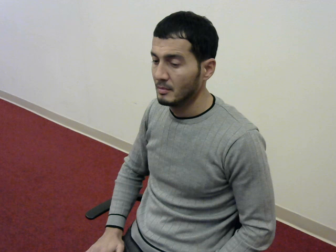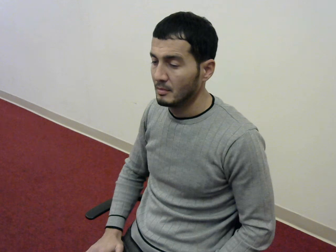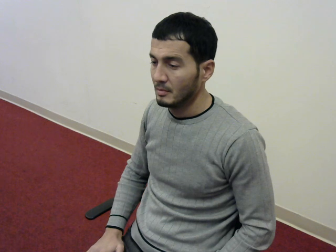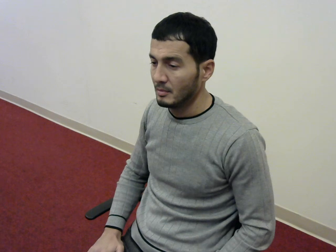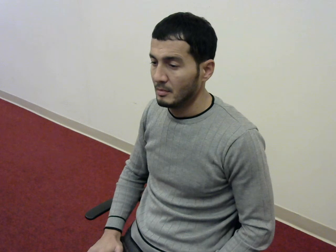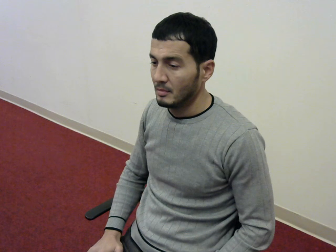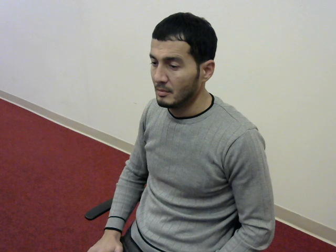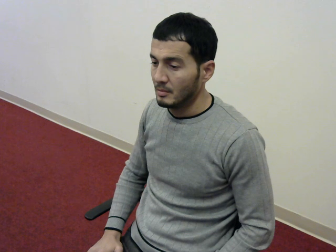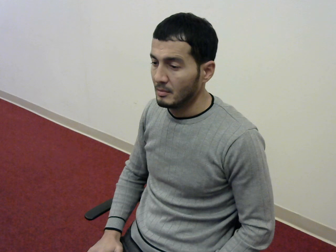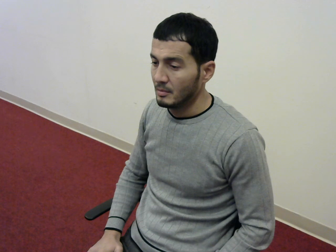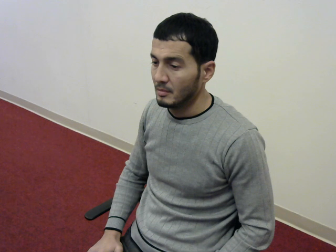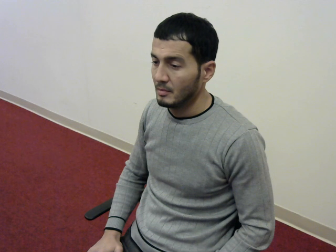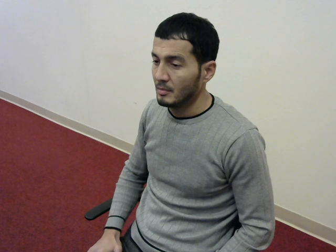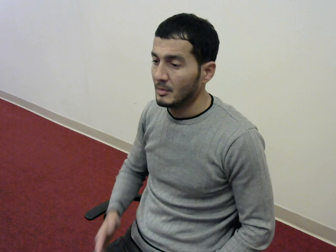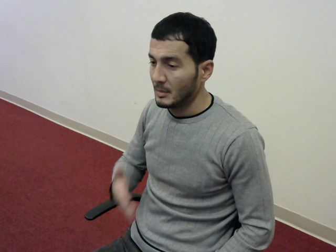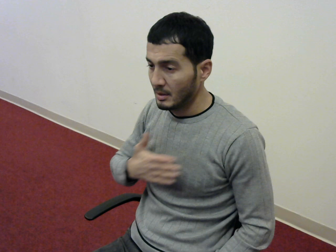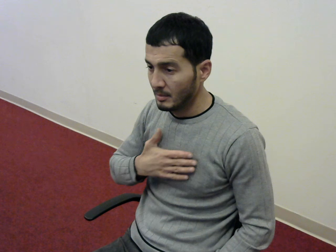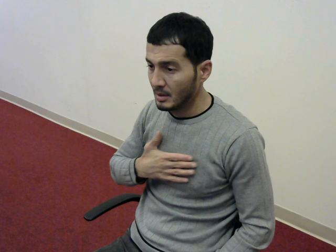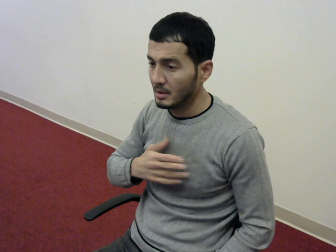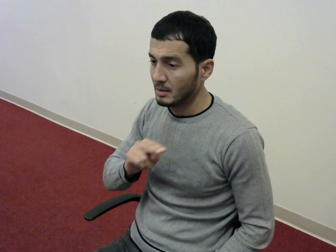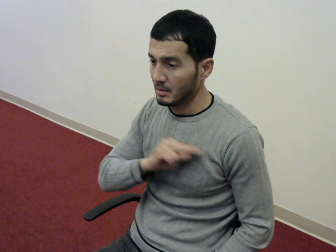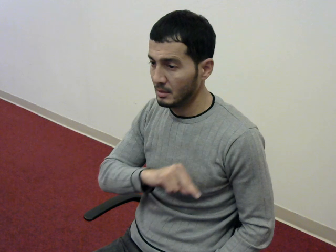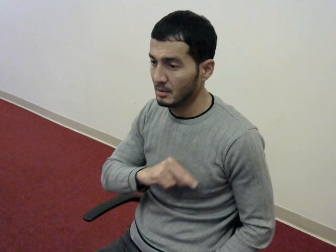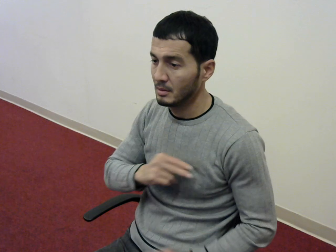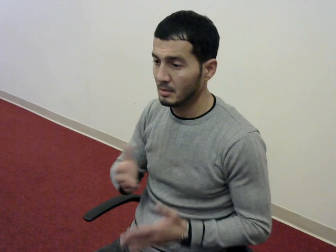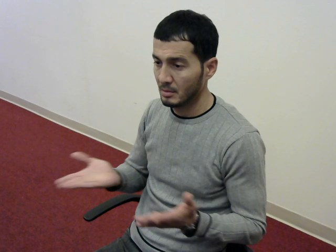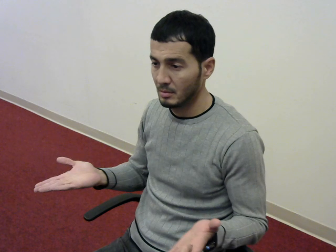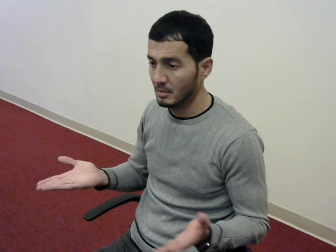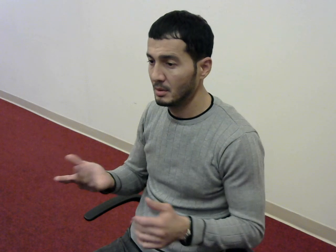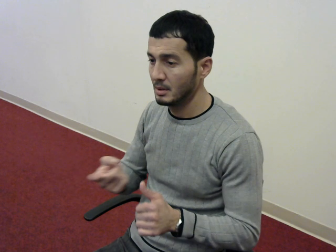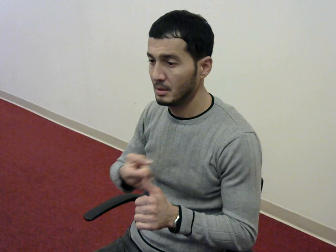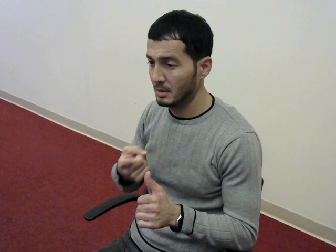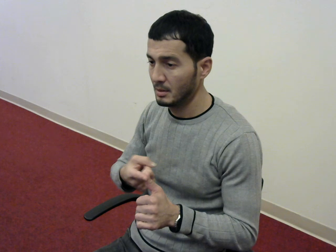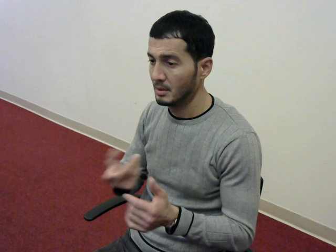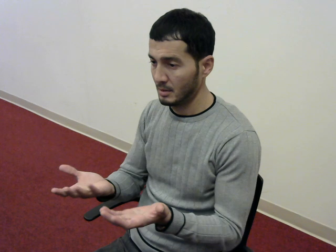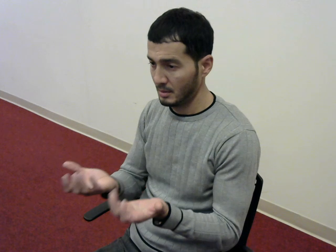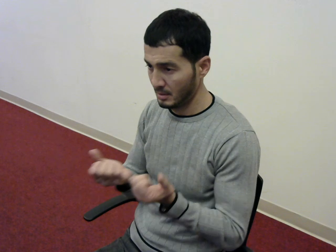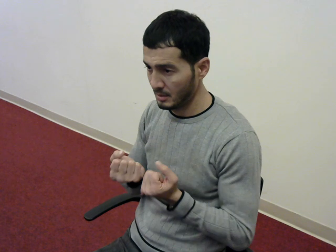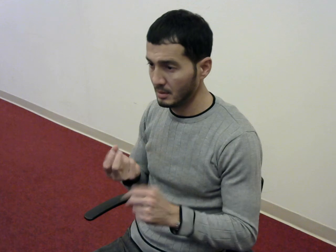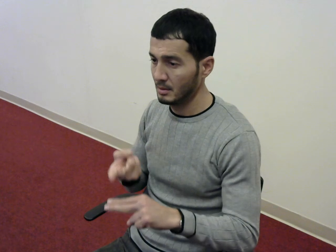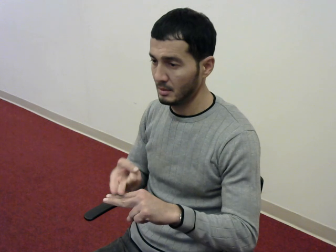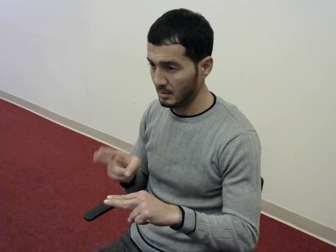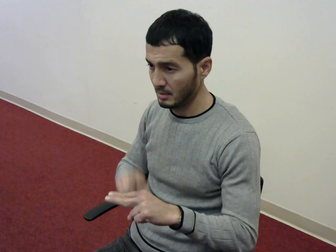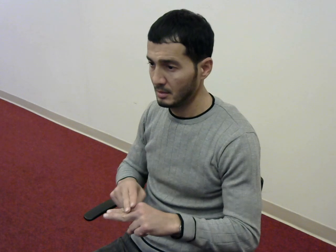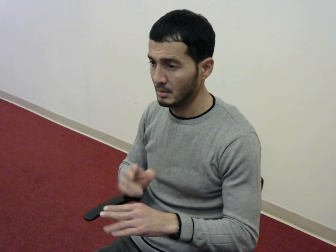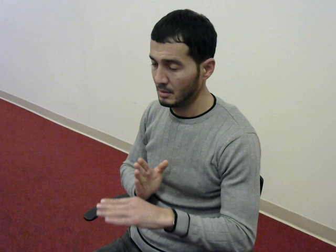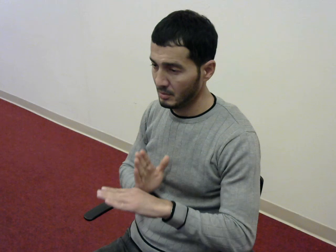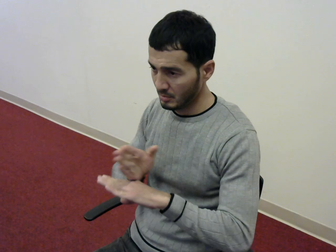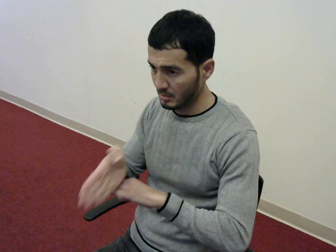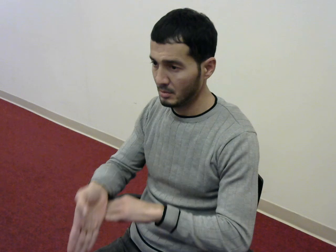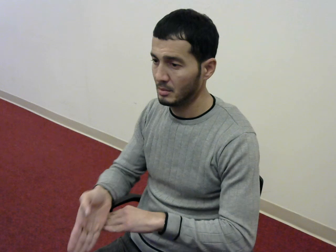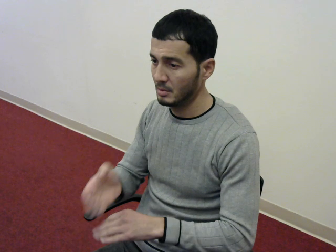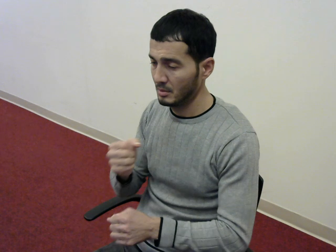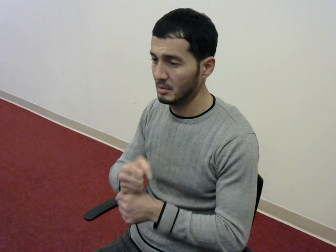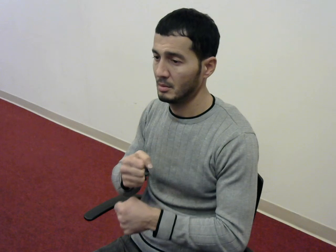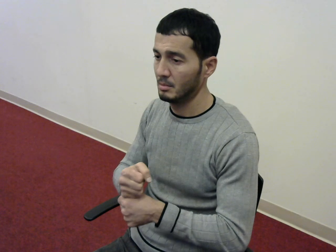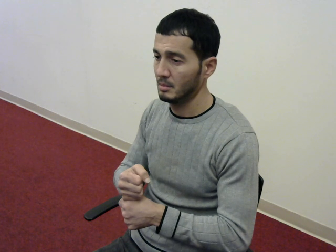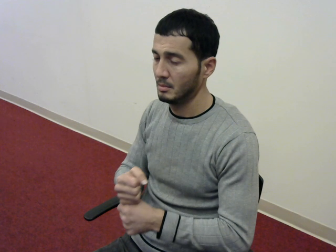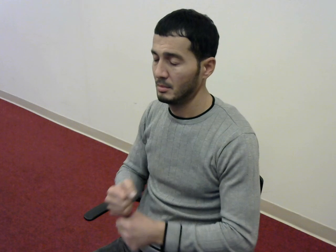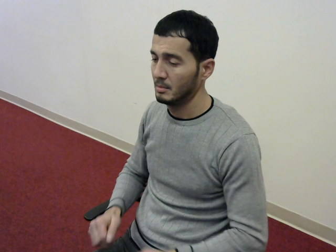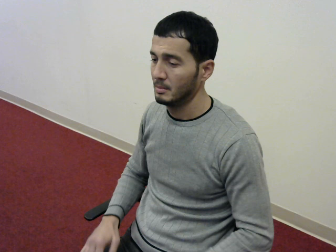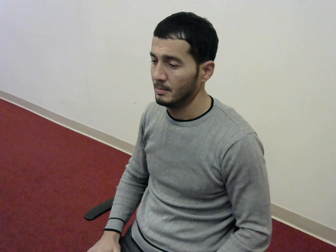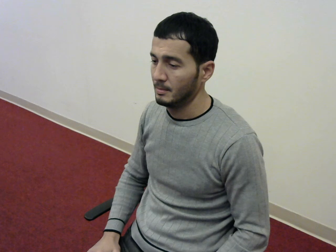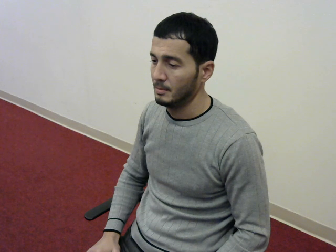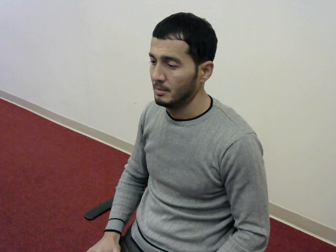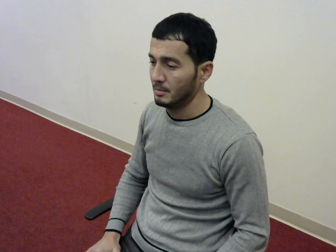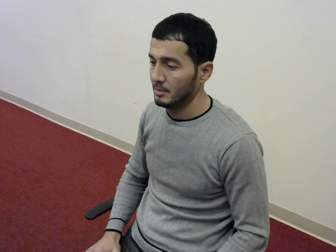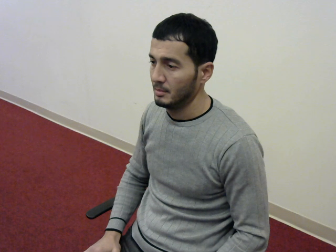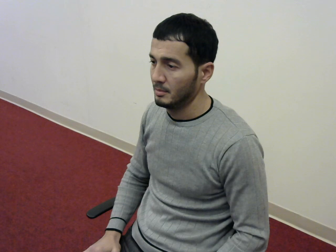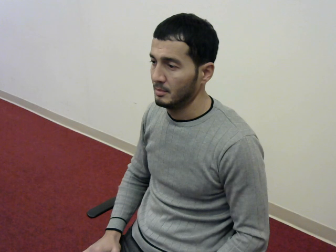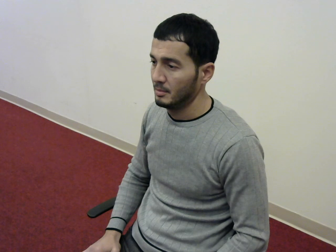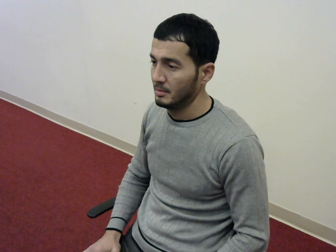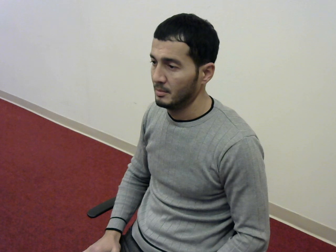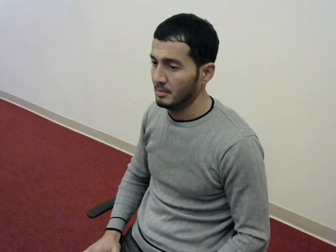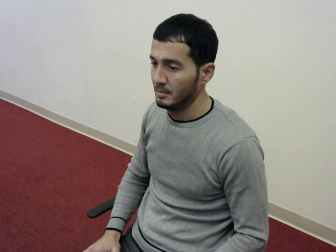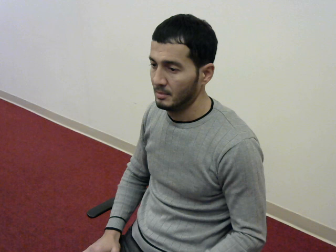Mən işsiz adı almaq üçün müraciət edirəm